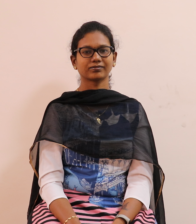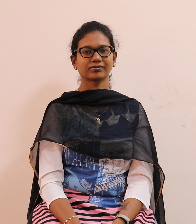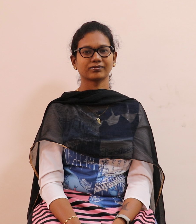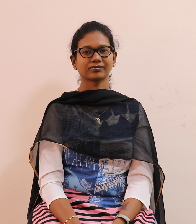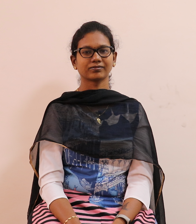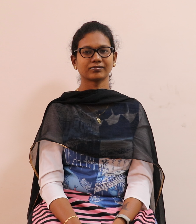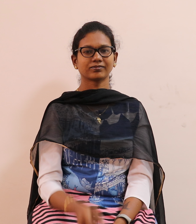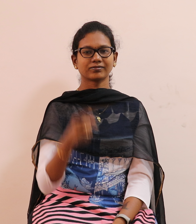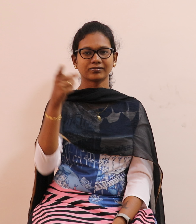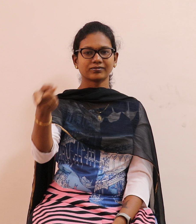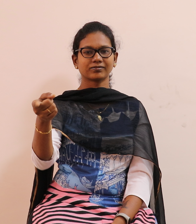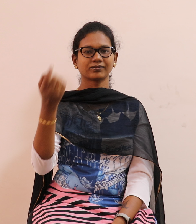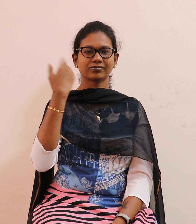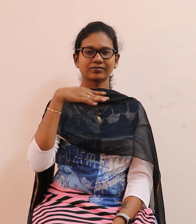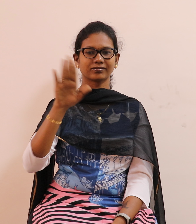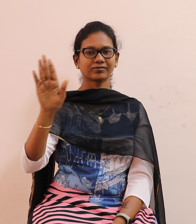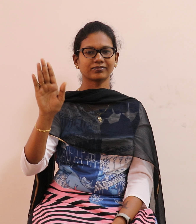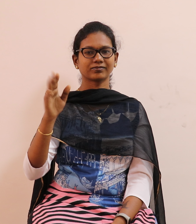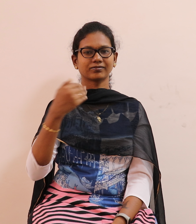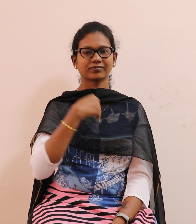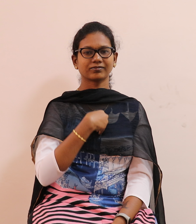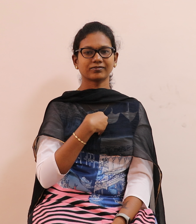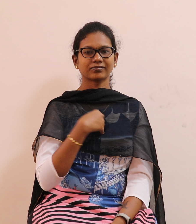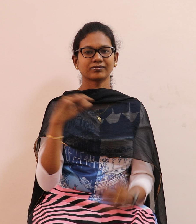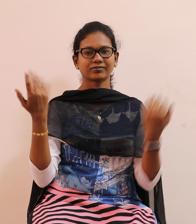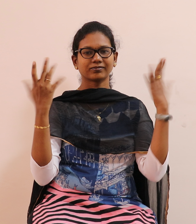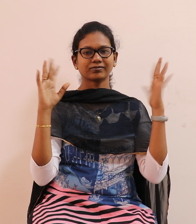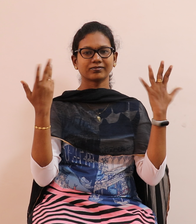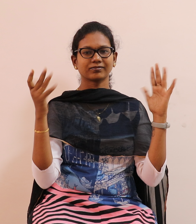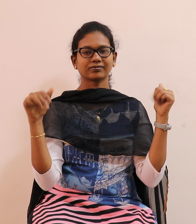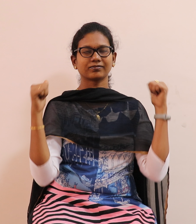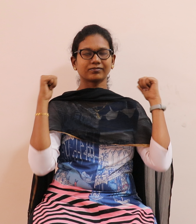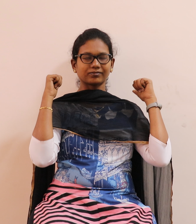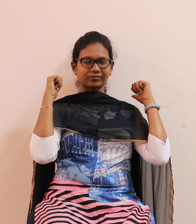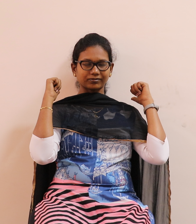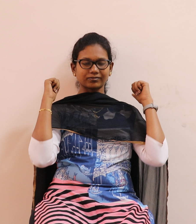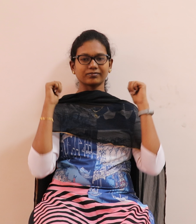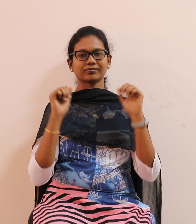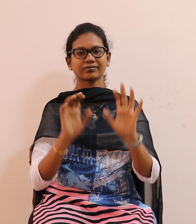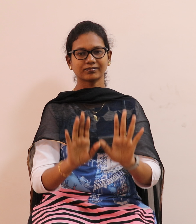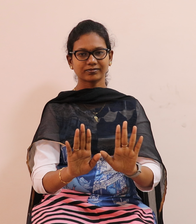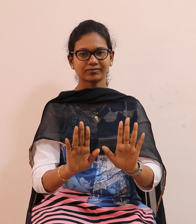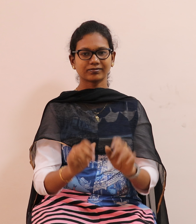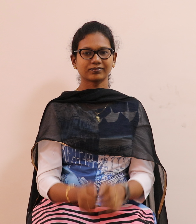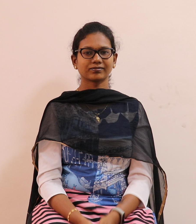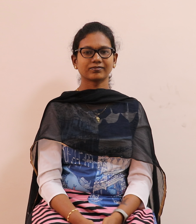you do anything, i do not care